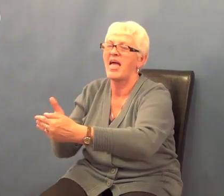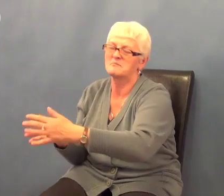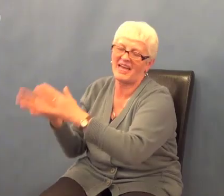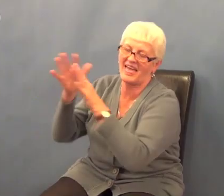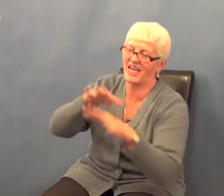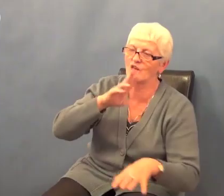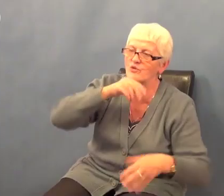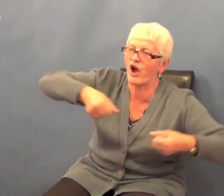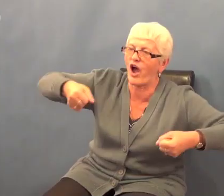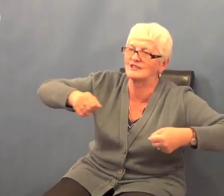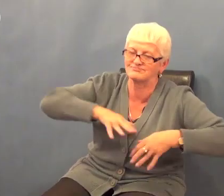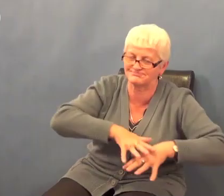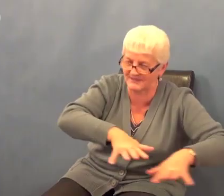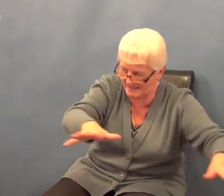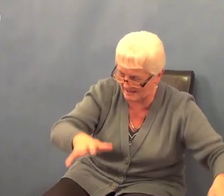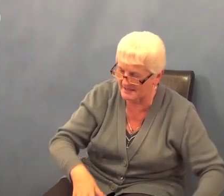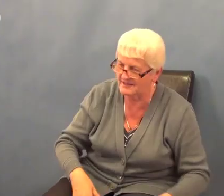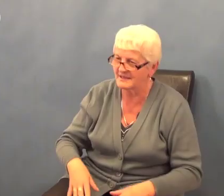Przewraca się i gruszki wypadły z kosza.